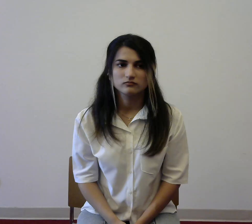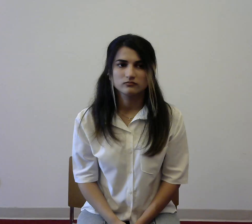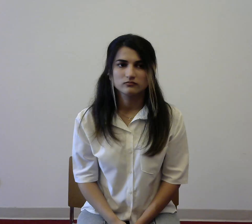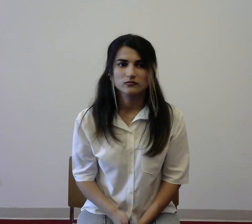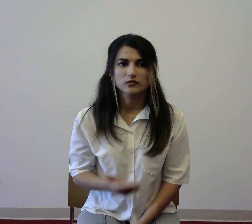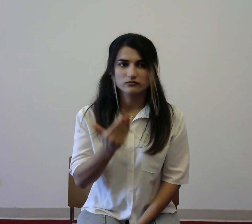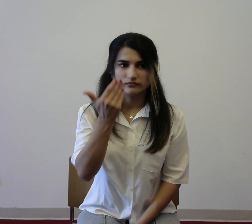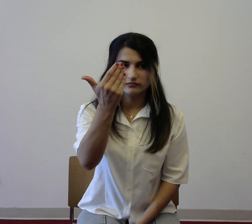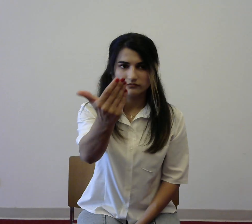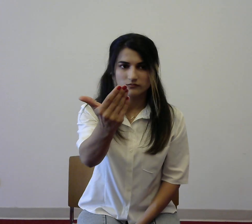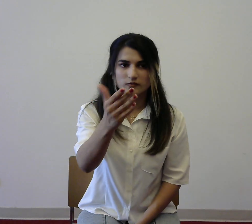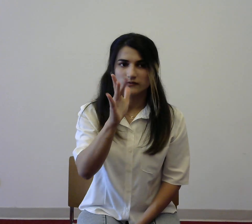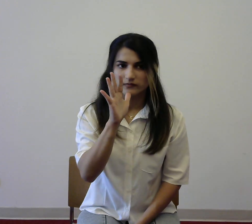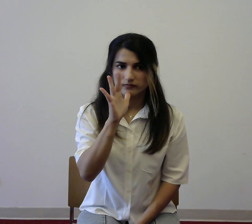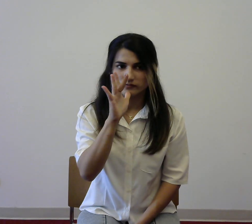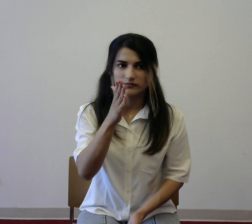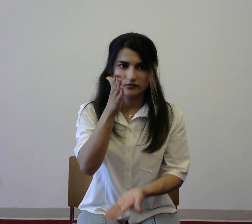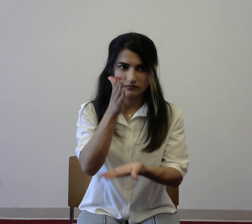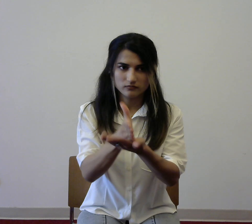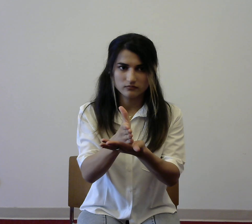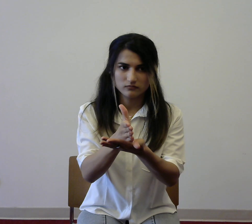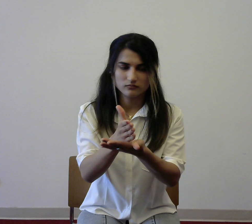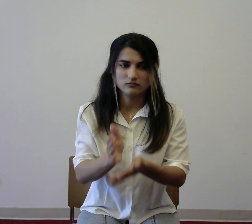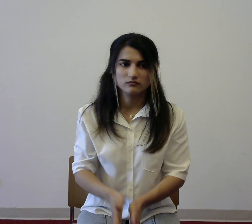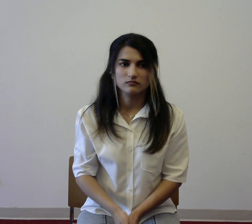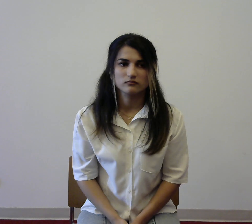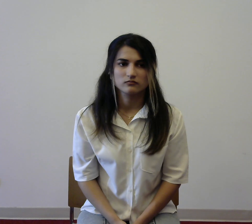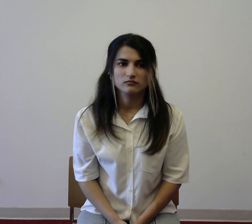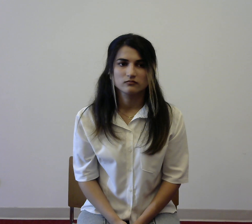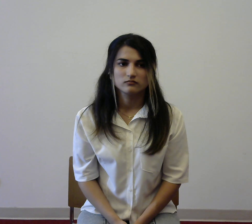Sizin vaxtınız var?